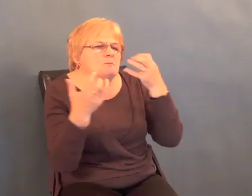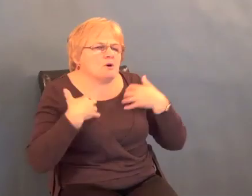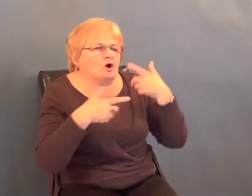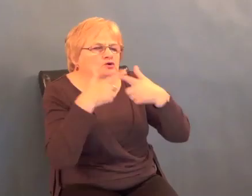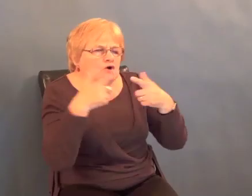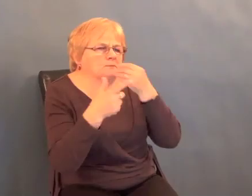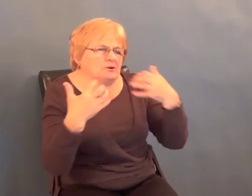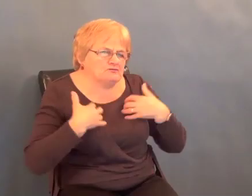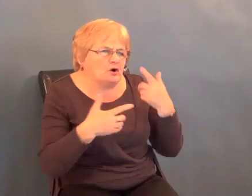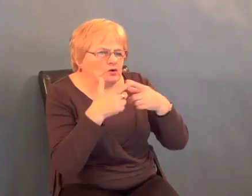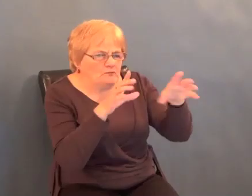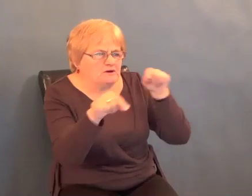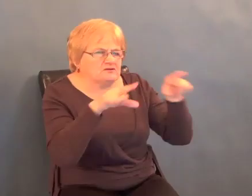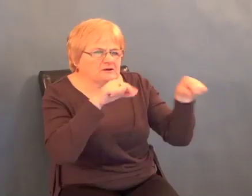Coś wybrać w spożywczym.